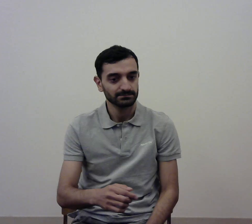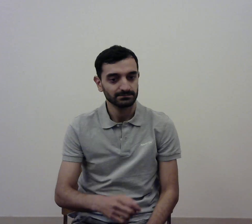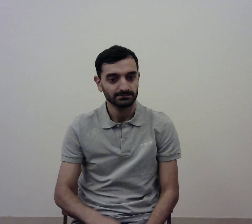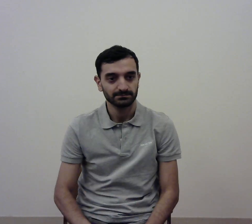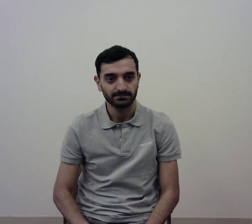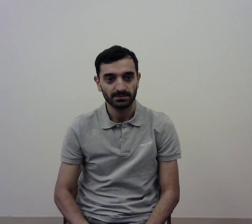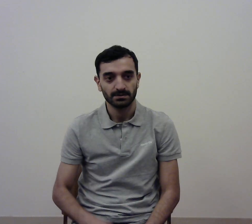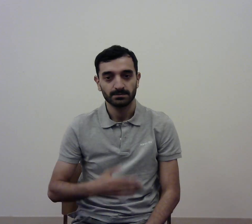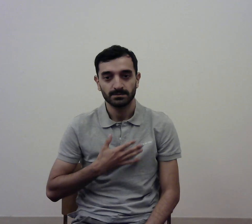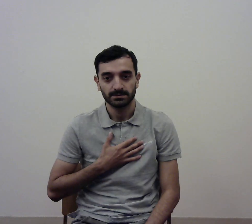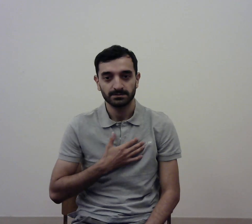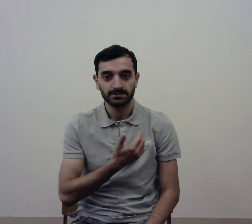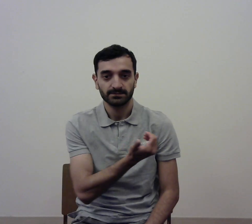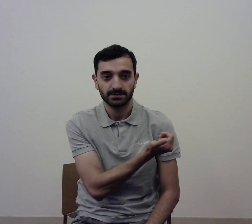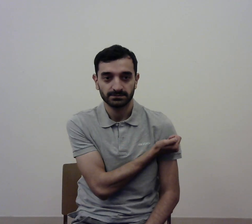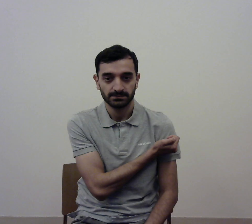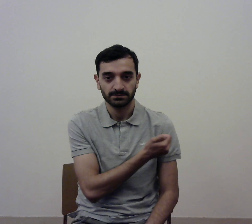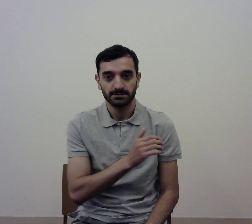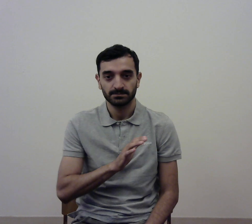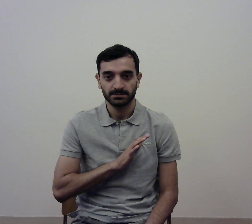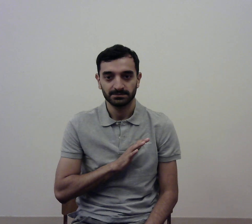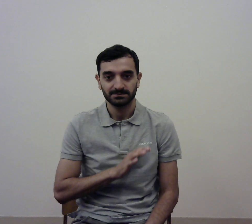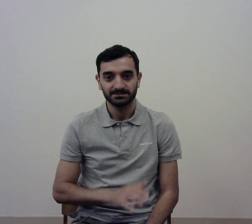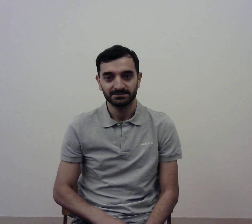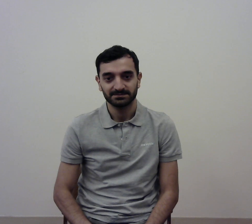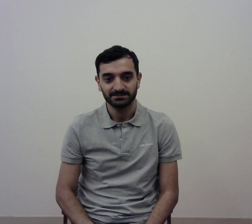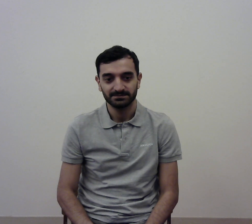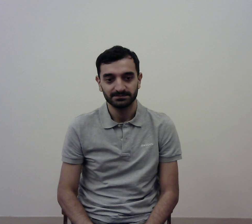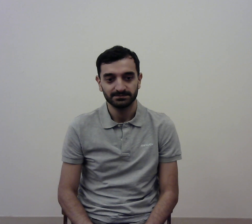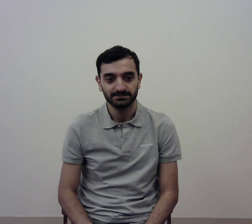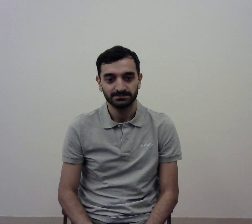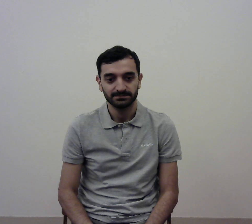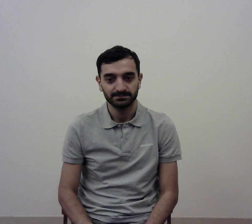Mən vaksin vurdurmuşam